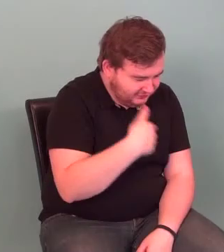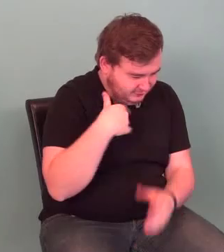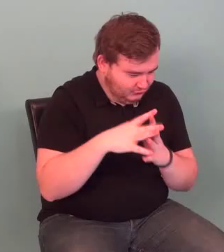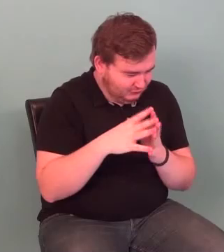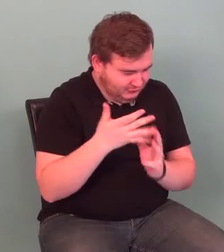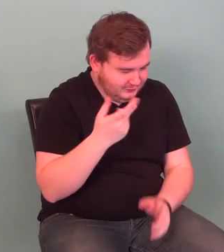Ja od dziesiątej.